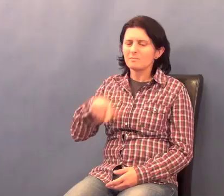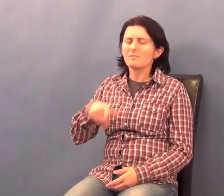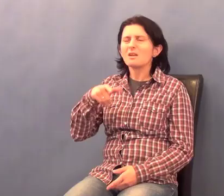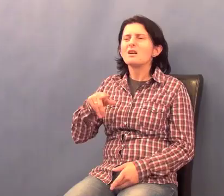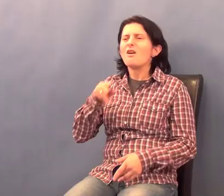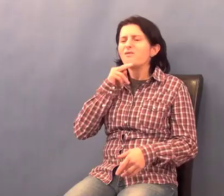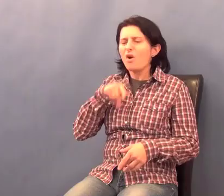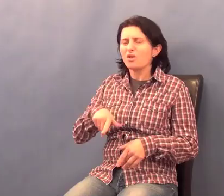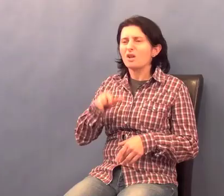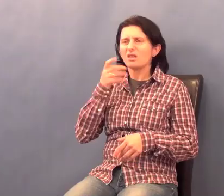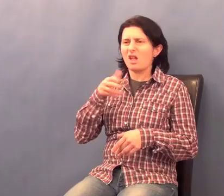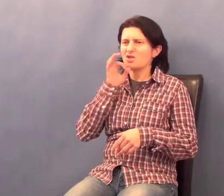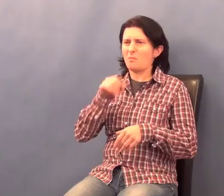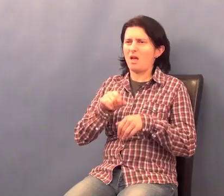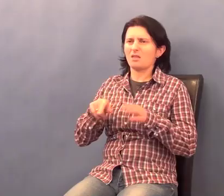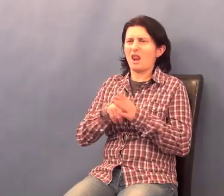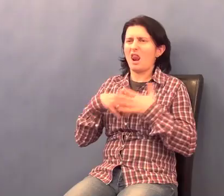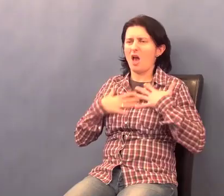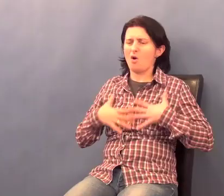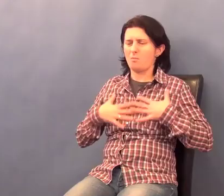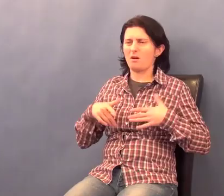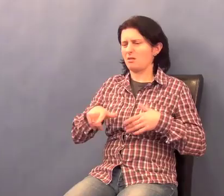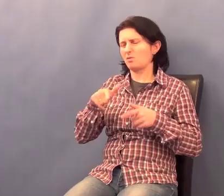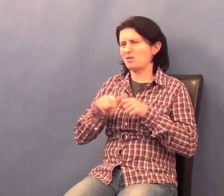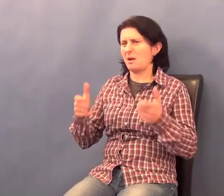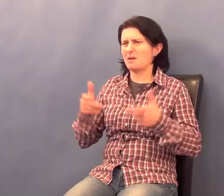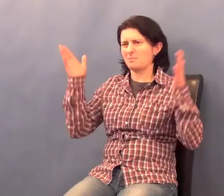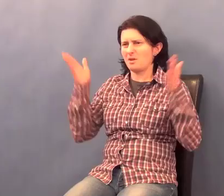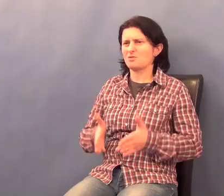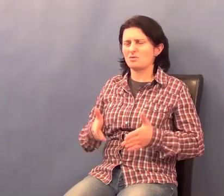Ta woda nie jest dobra do kąpieli, jest niebezpieczna.